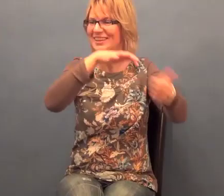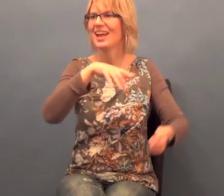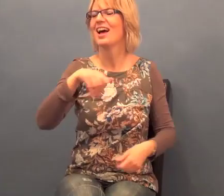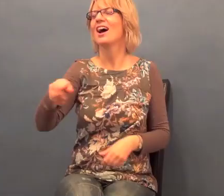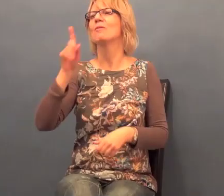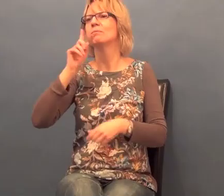Chłopiec cały czas szuka.